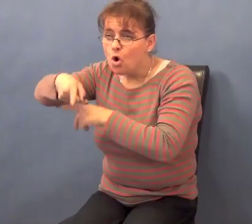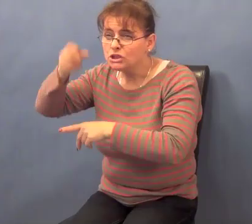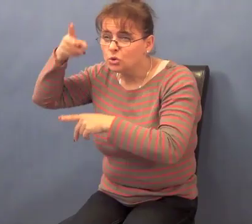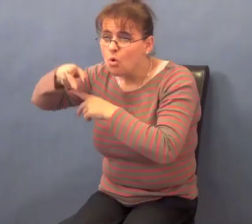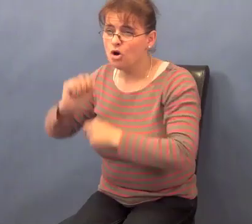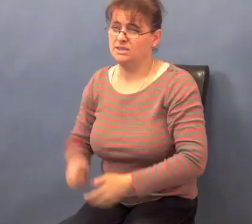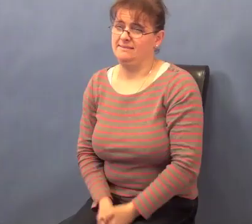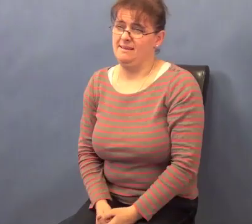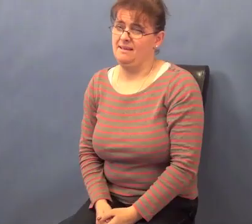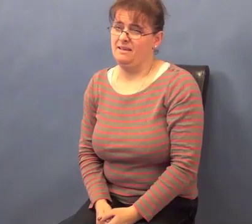To słońce, słońce.